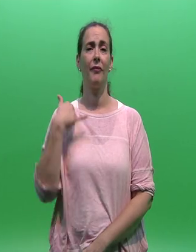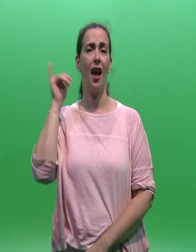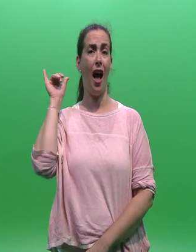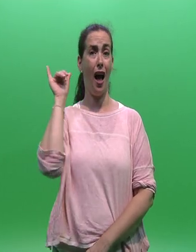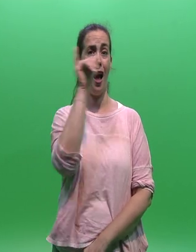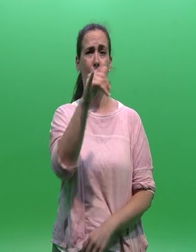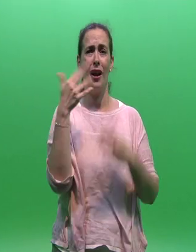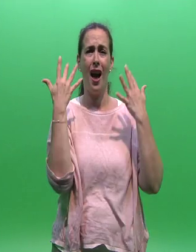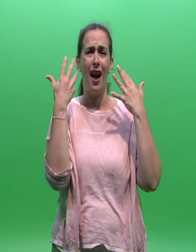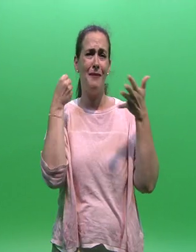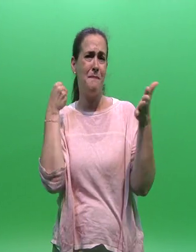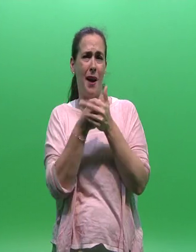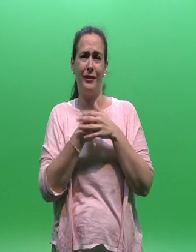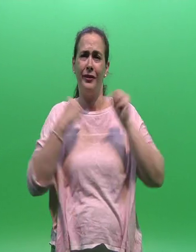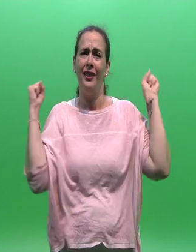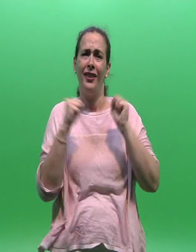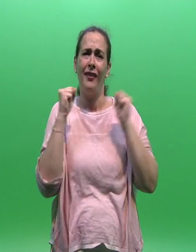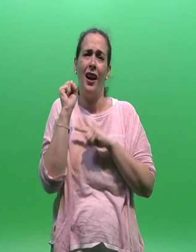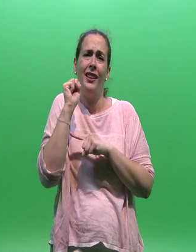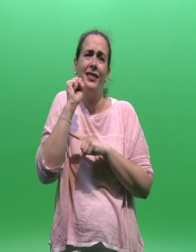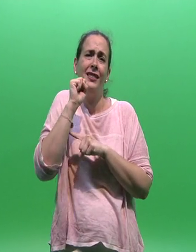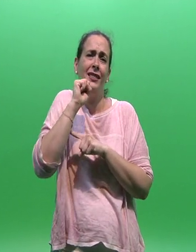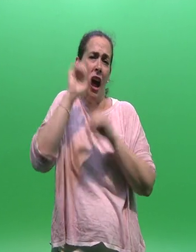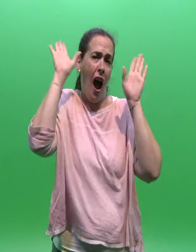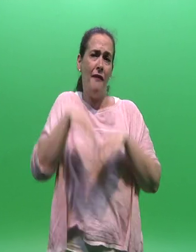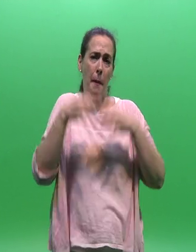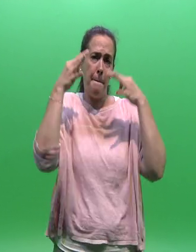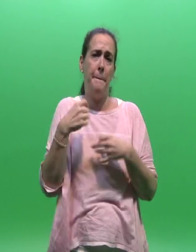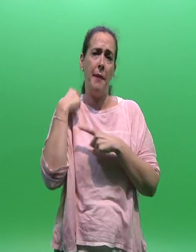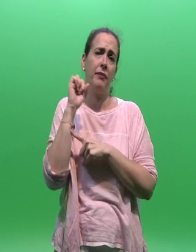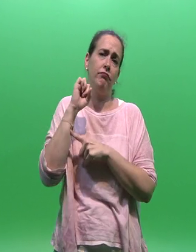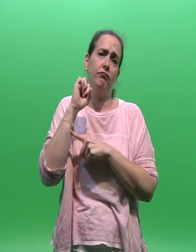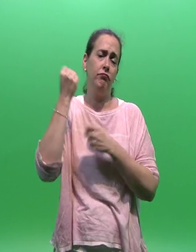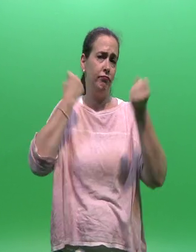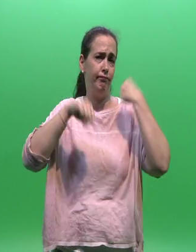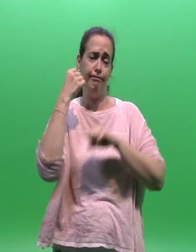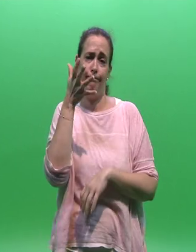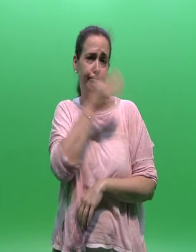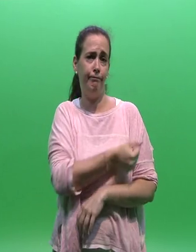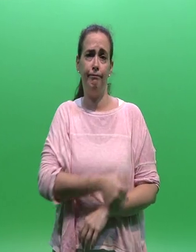Estava a l'avió i l'aire condicionat estava al màxim, feia molt de fred. Em vaig posar amb el cap de costat i el final m'he quedat amb aquesta posició, no puc moure el cap.